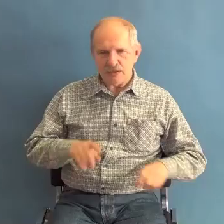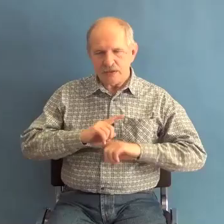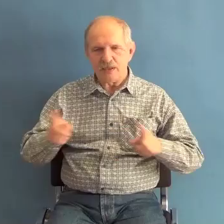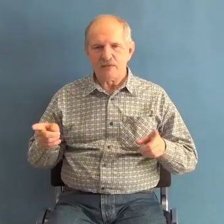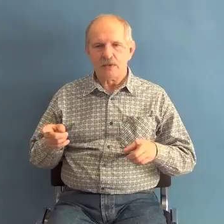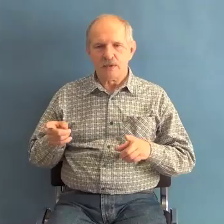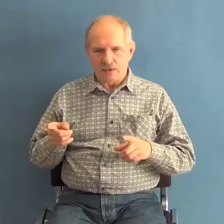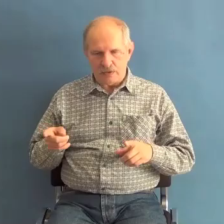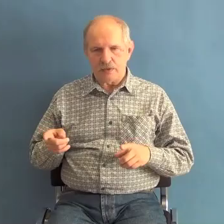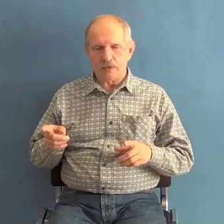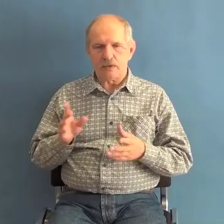Nie wolno.